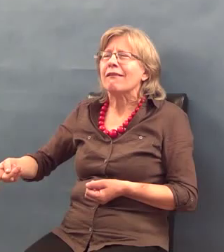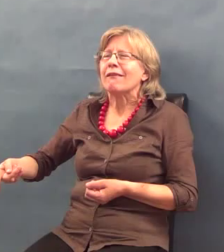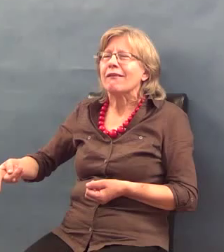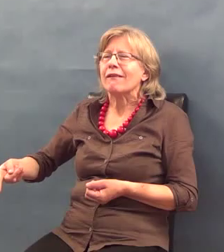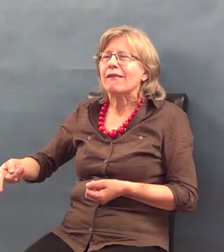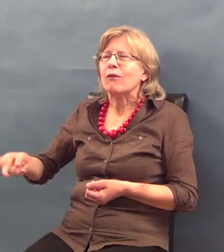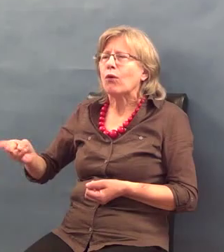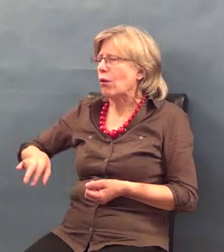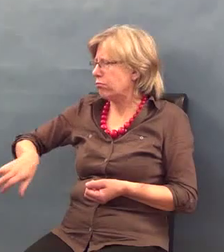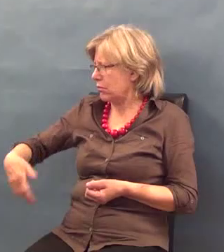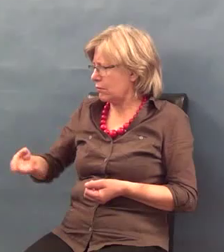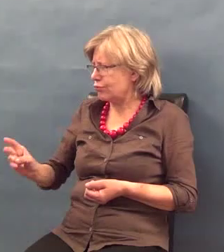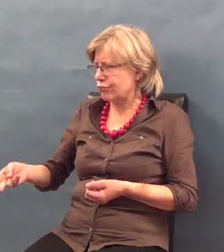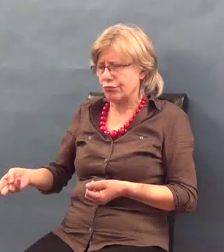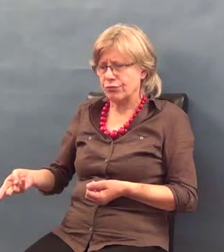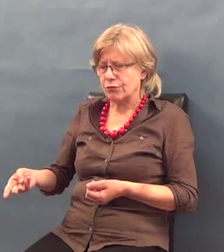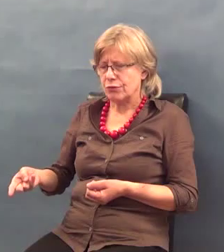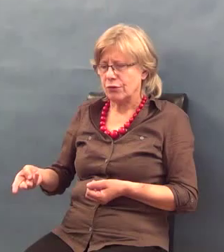Kto go ukradł?